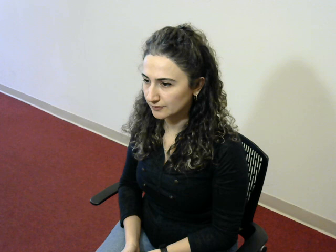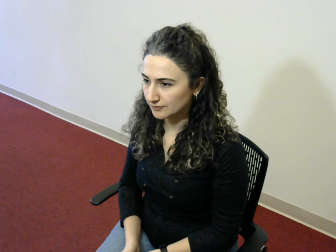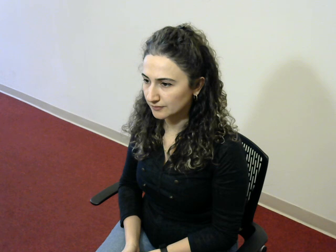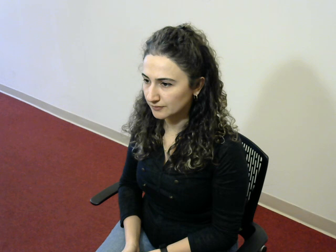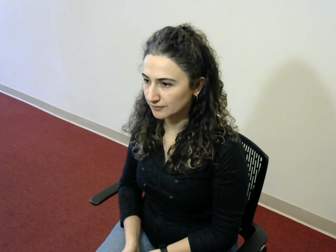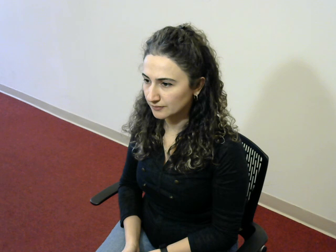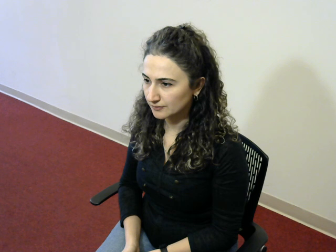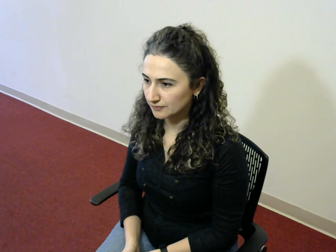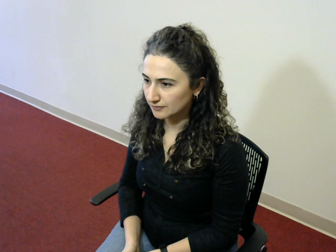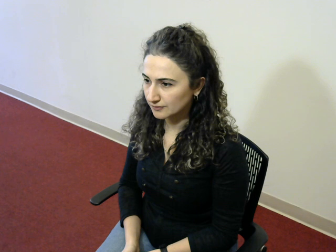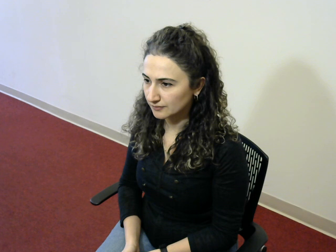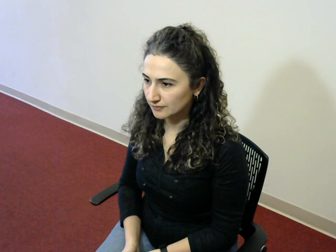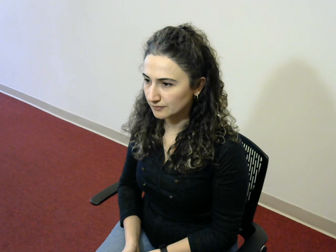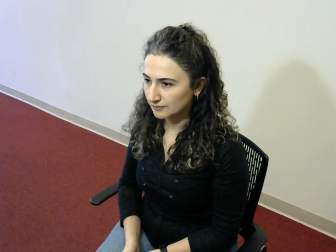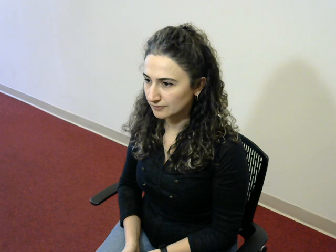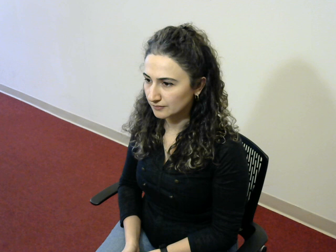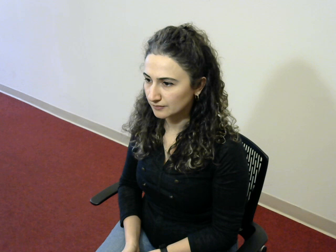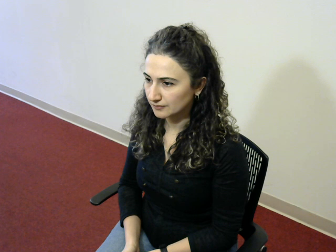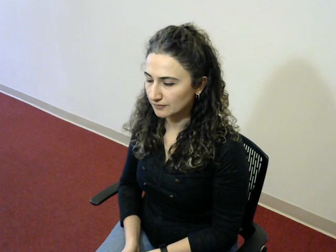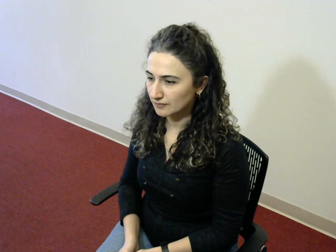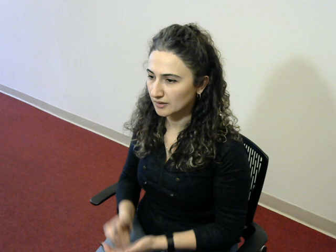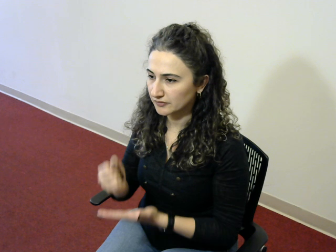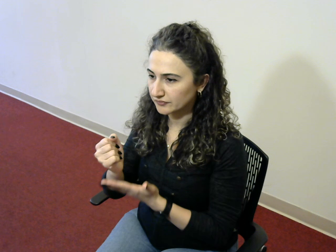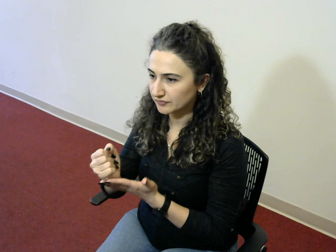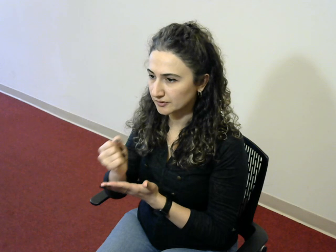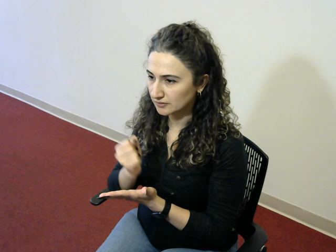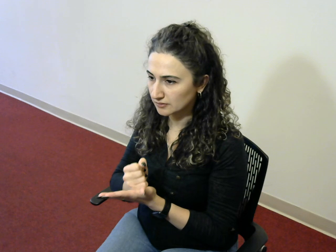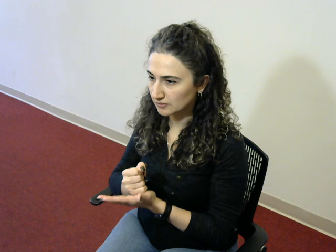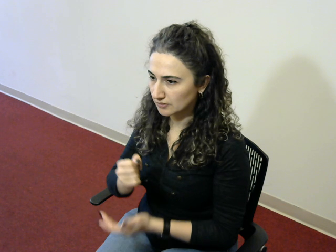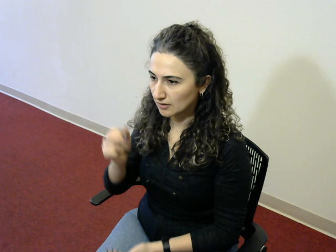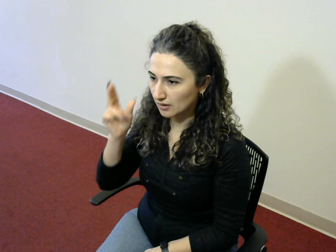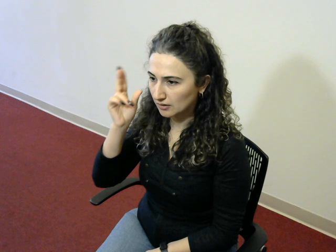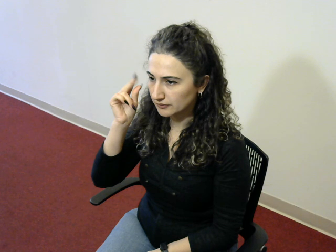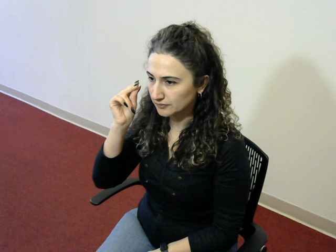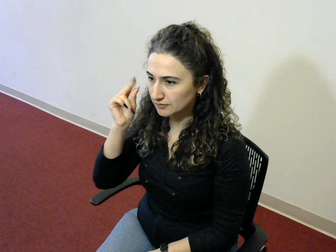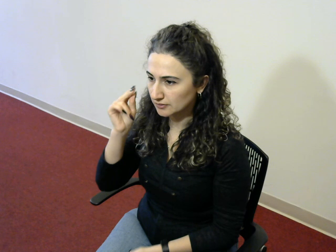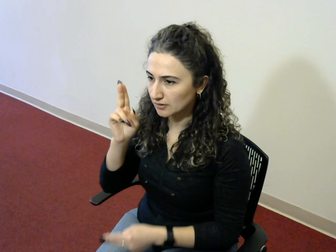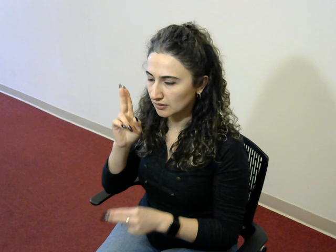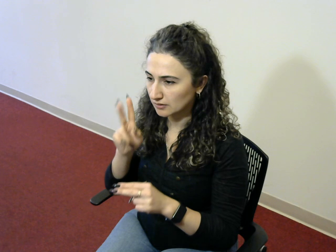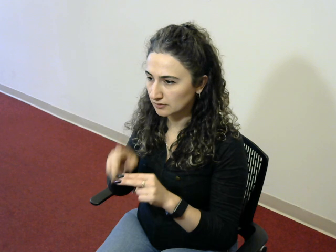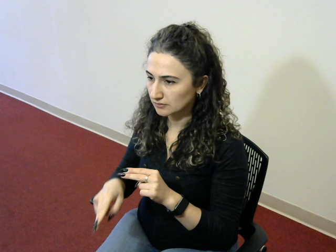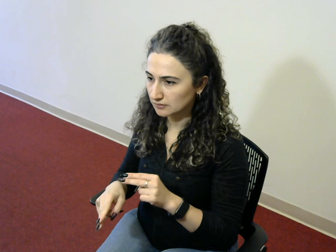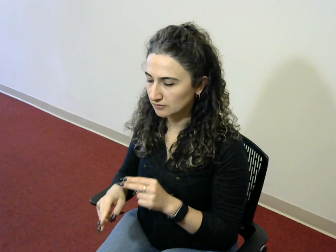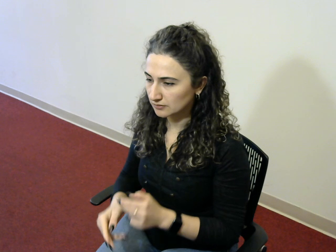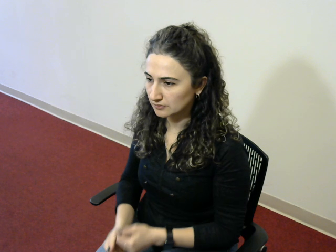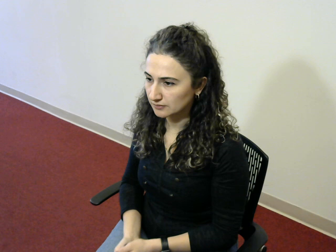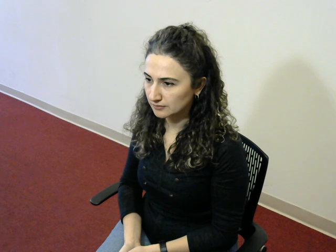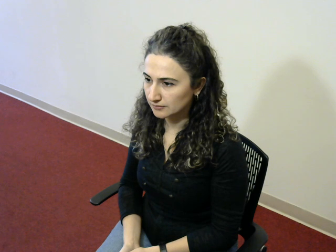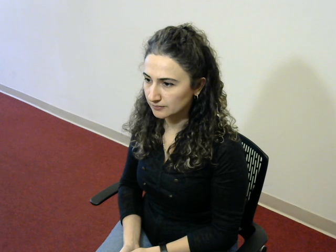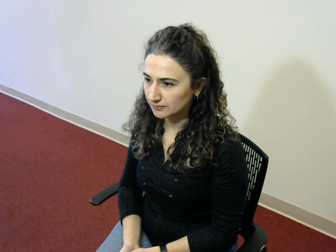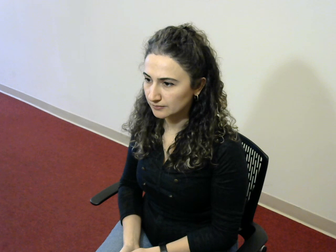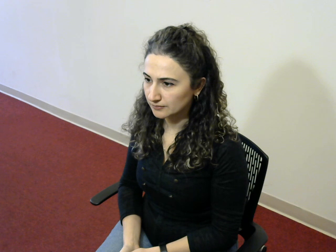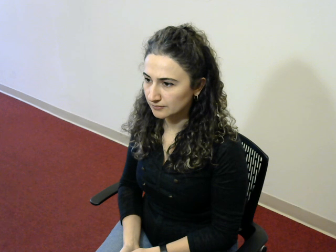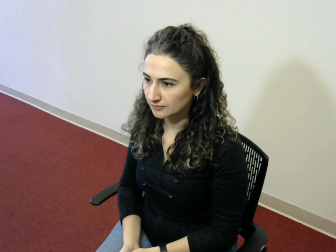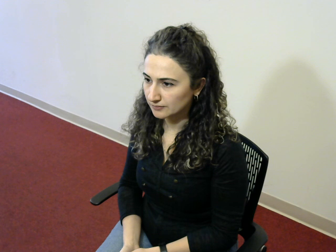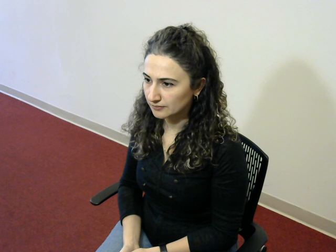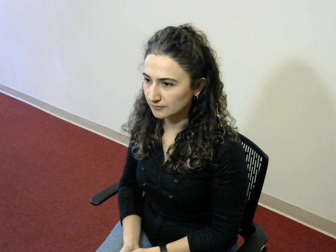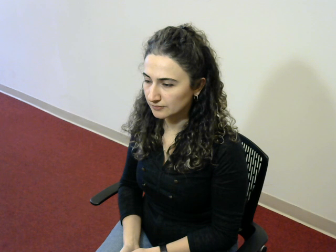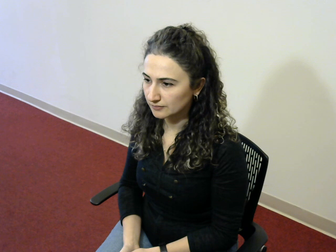Viza nə vaxt bitir?